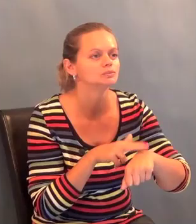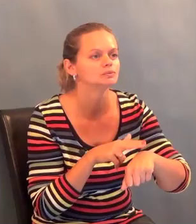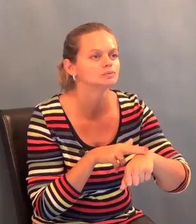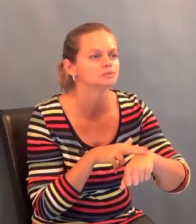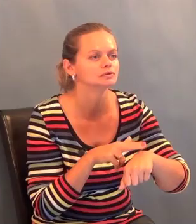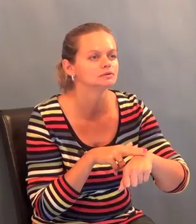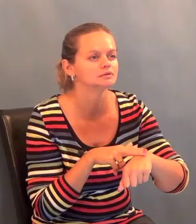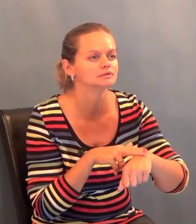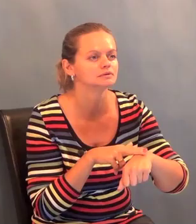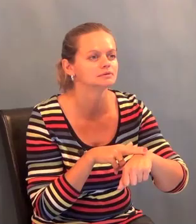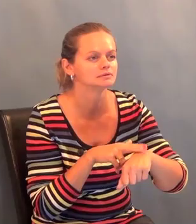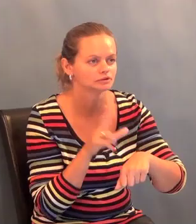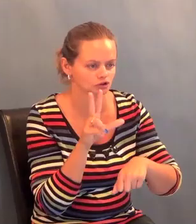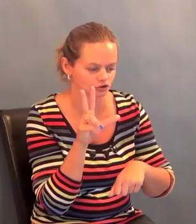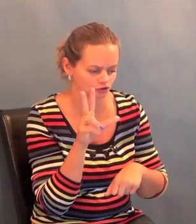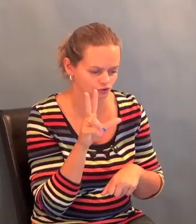O której?